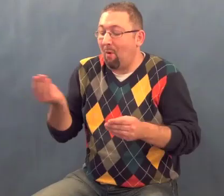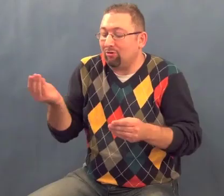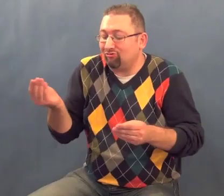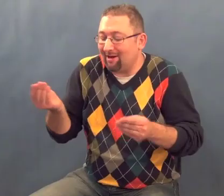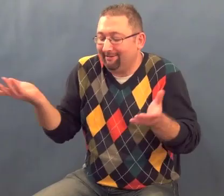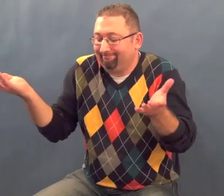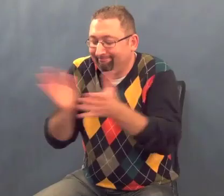Może.